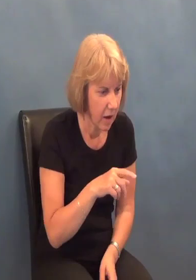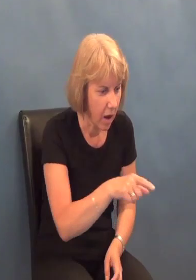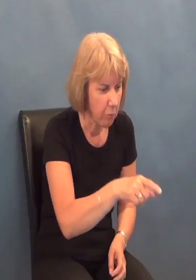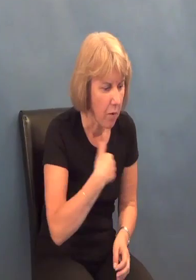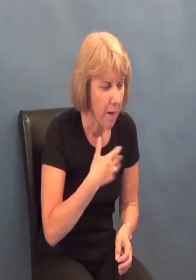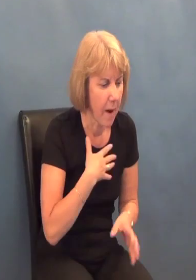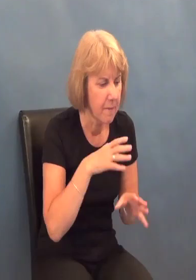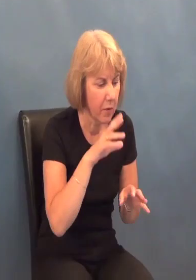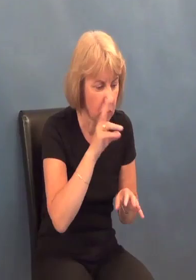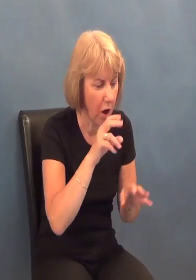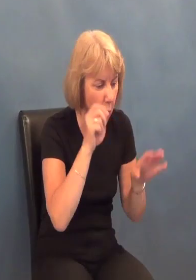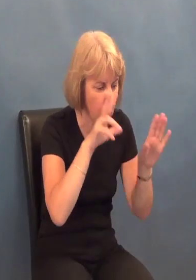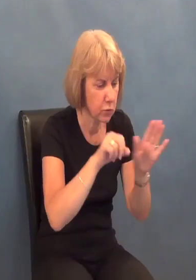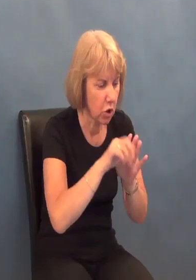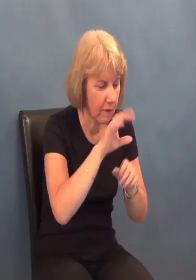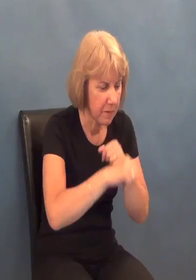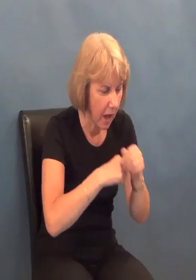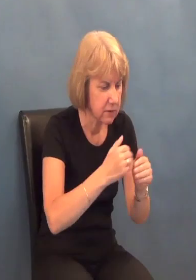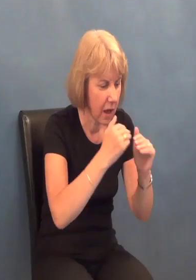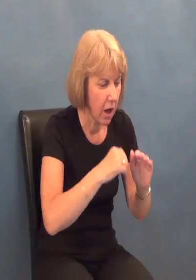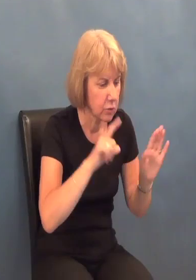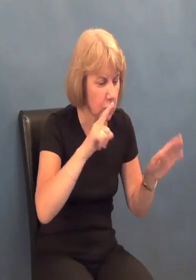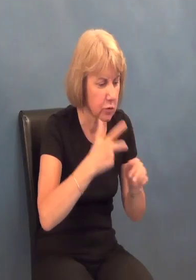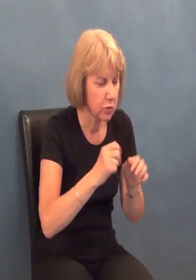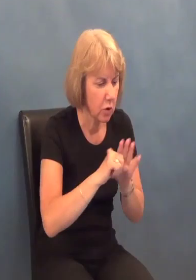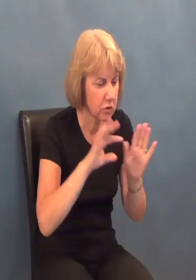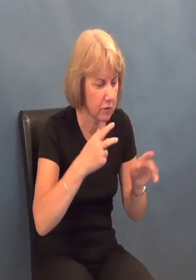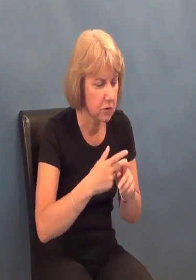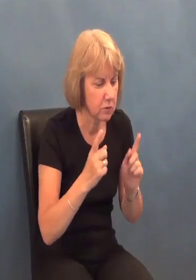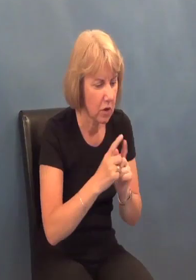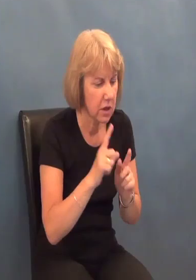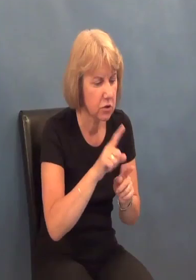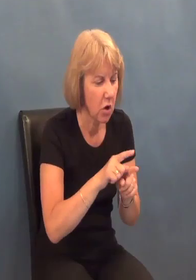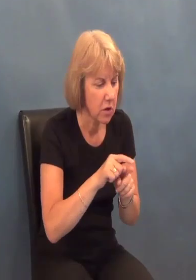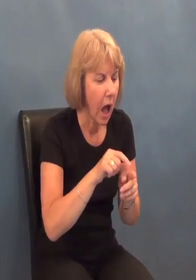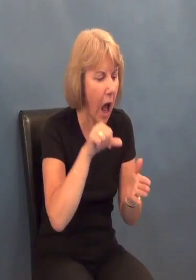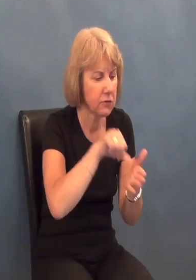Bo ja mam we wtorek rano od ósmej do czwartej pracę, potem od siódmej trzydzieści do dziewiątej trzydzieści spotkanie z siostrą.